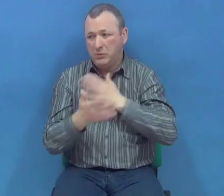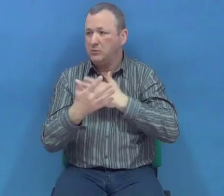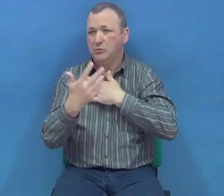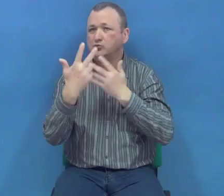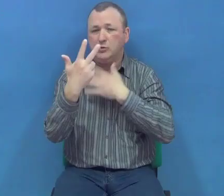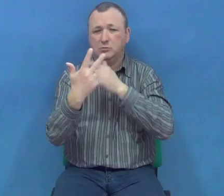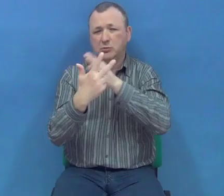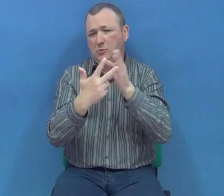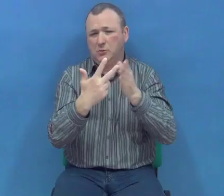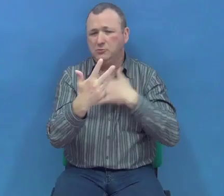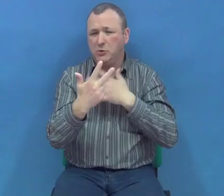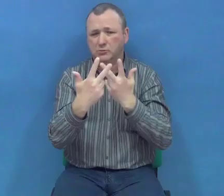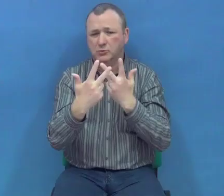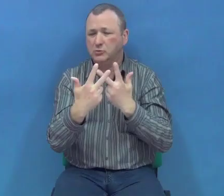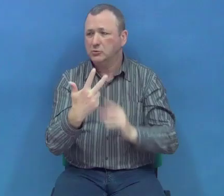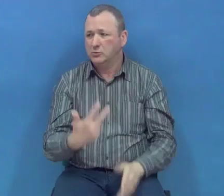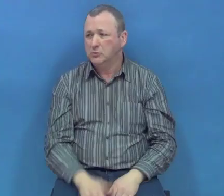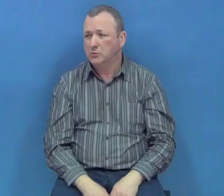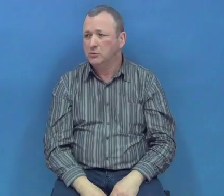No to mam tylko trzy pomysły.